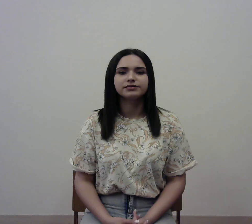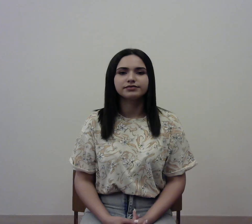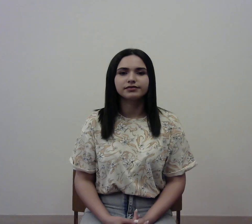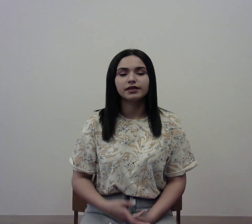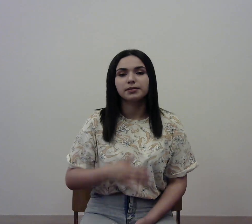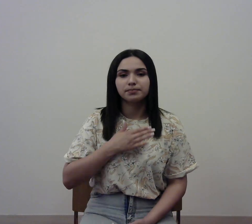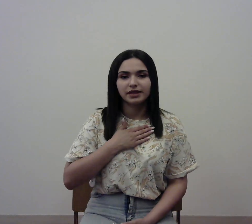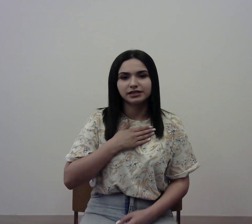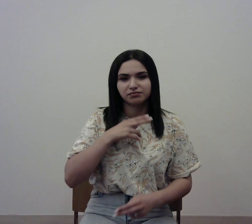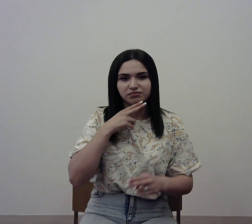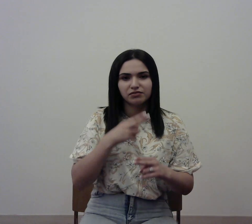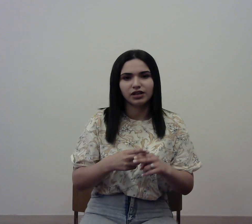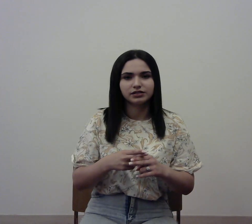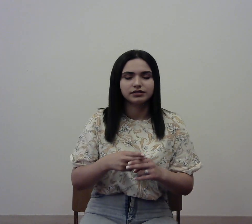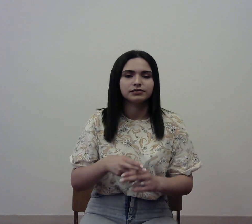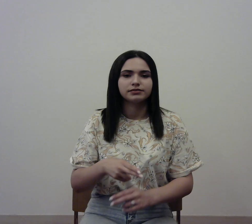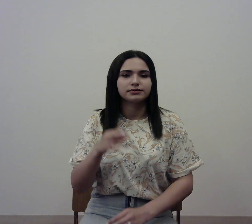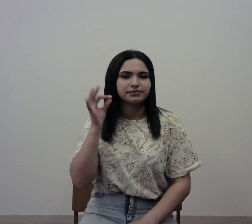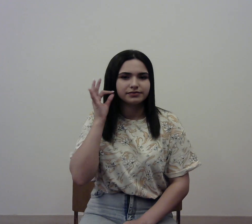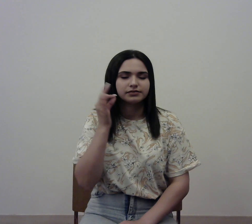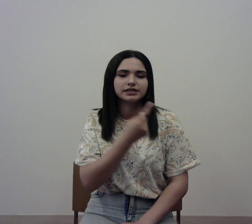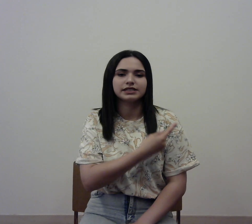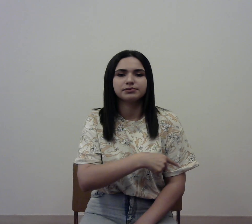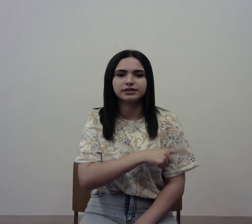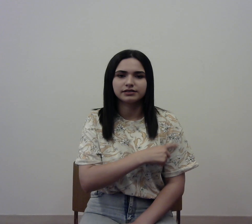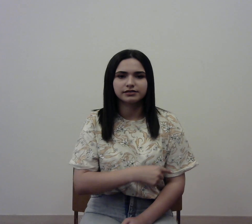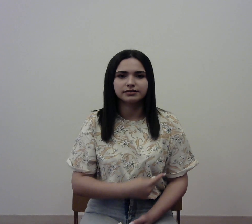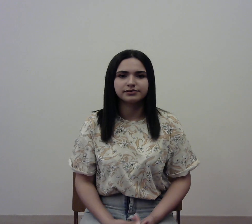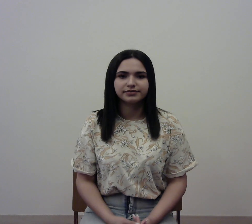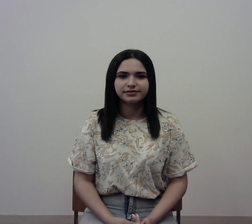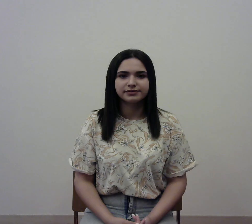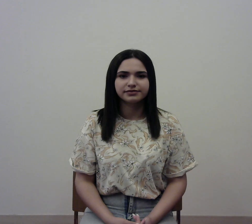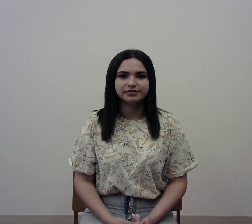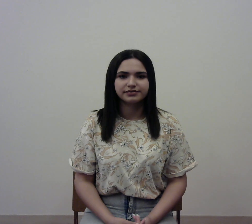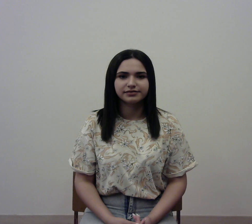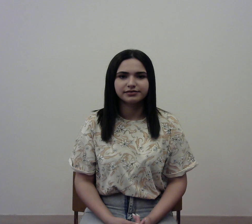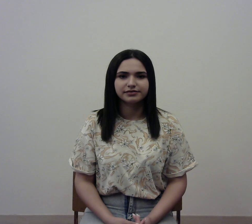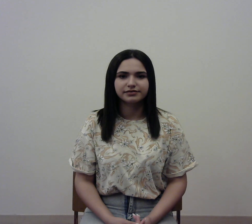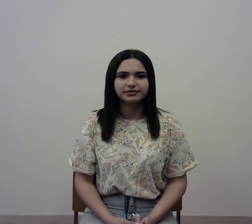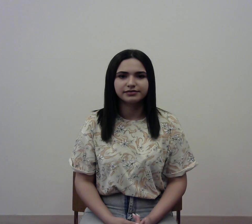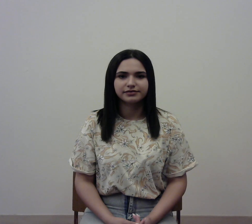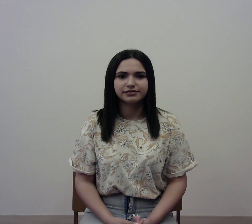Mənim bacım tibb bacısıdır